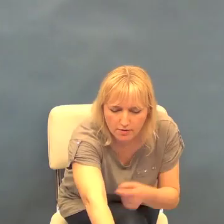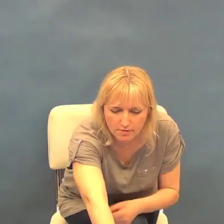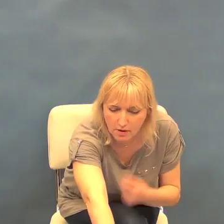Skąd?